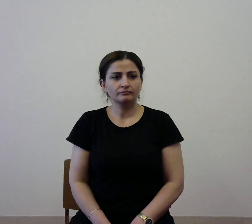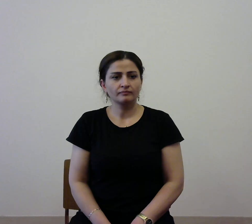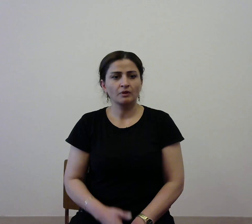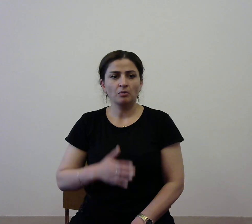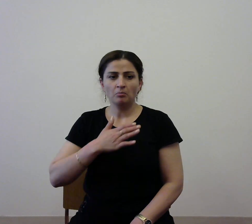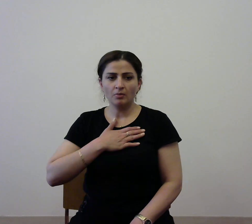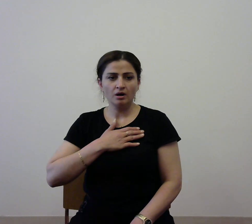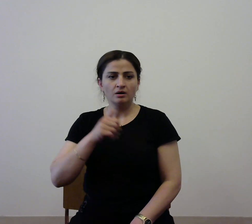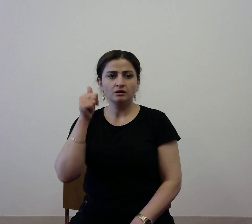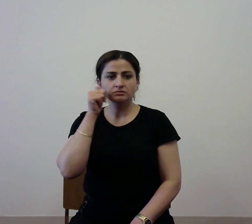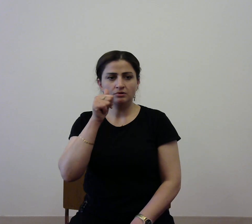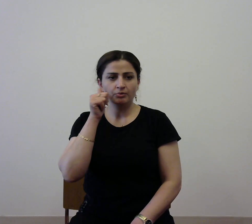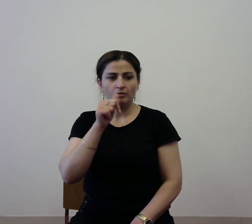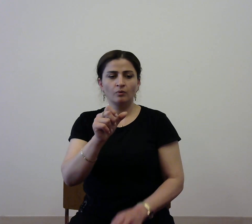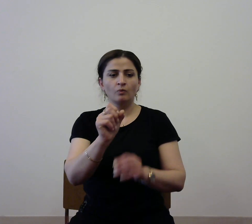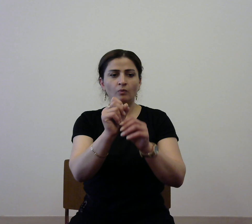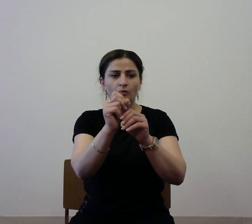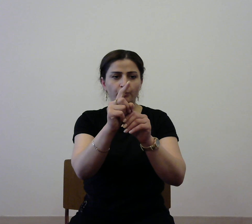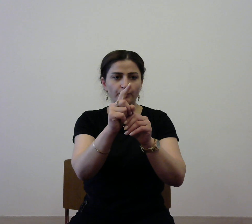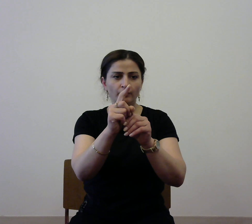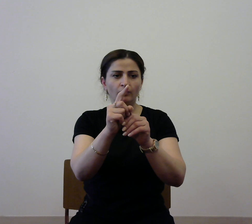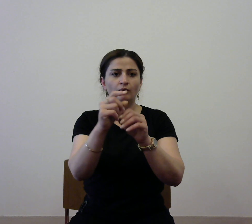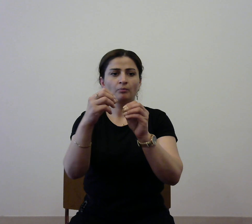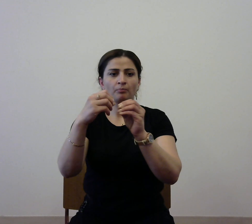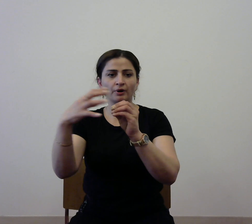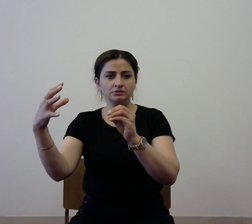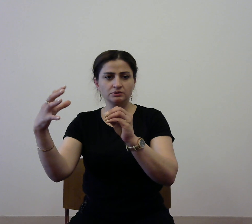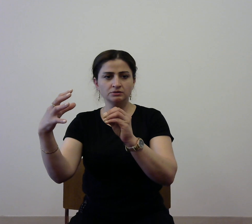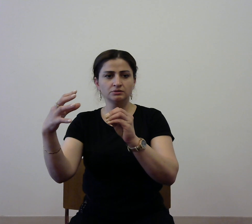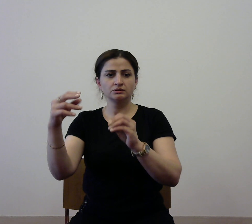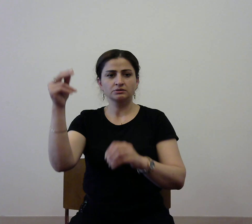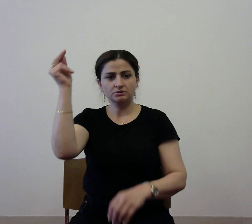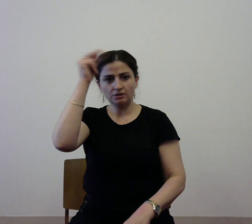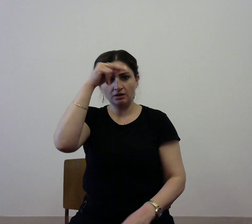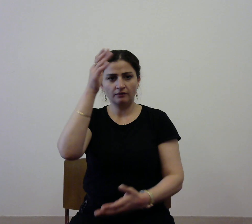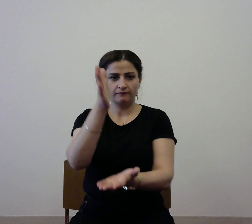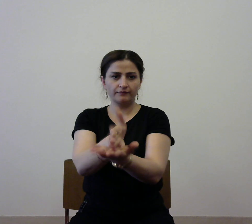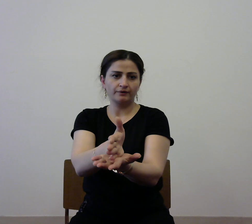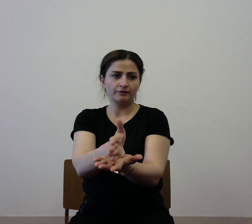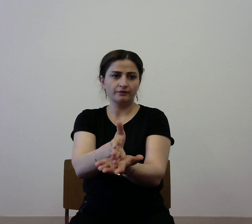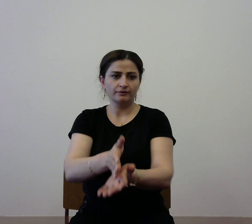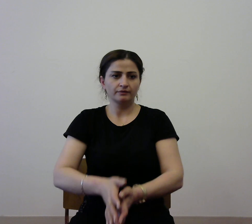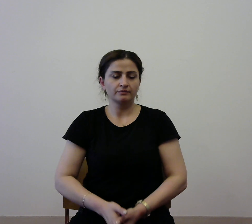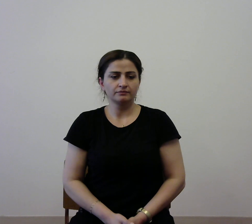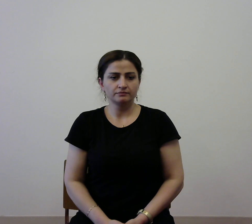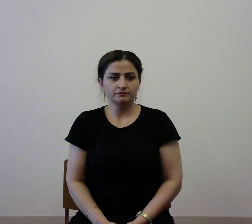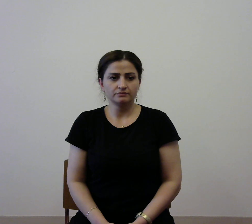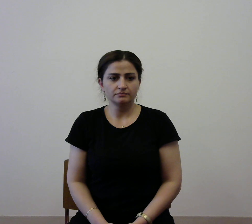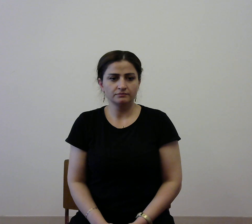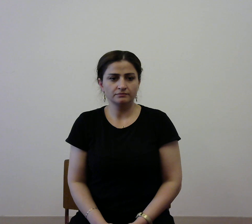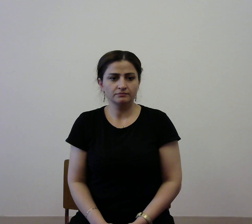Mənim sabah 11:15-də dərsim var